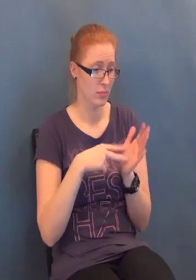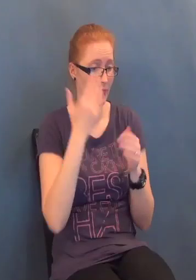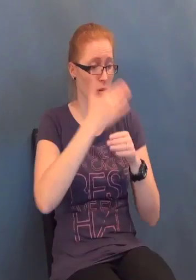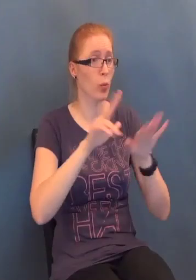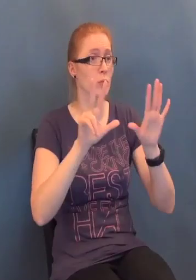Może być taniec?